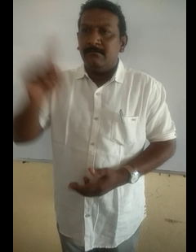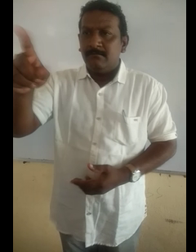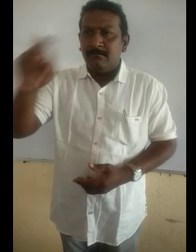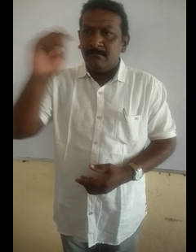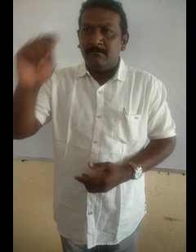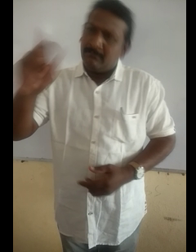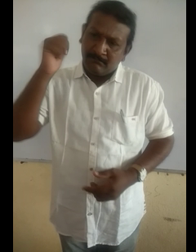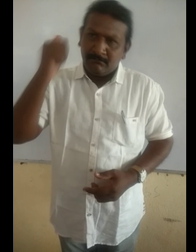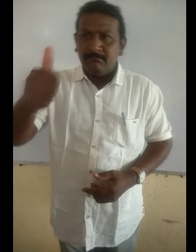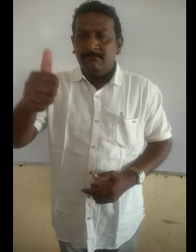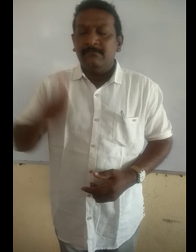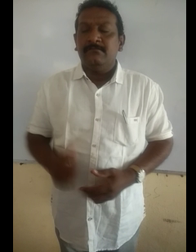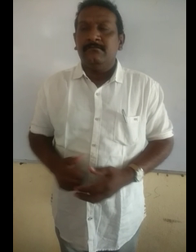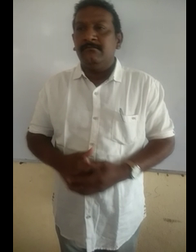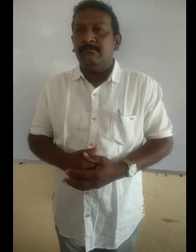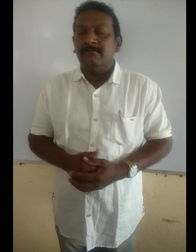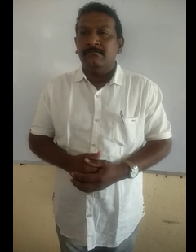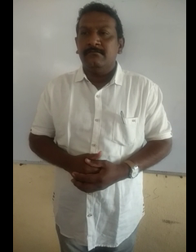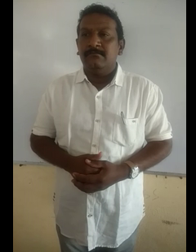you can do it